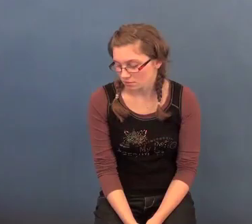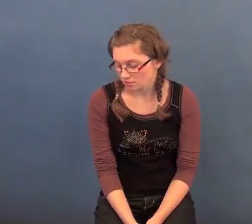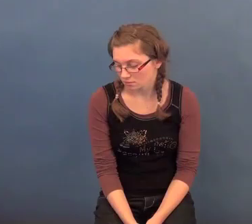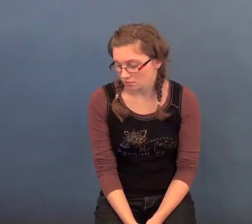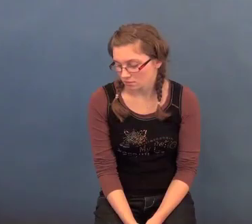Albo...